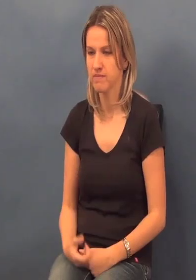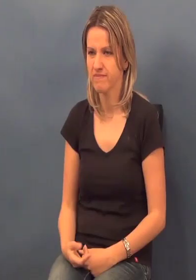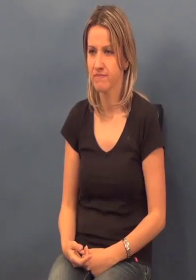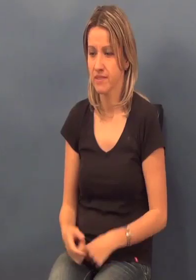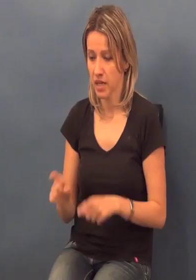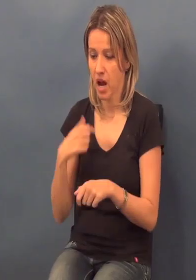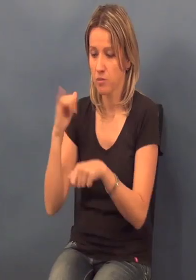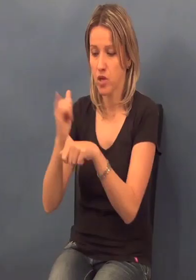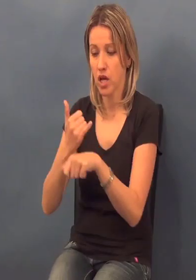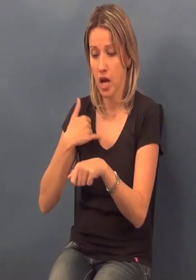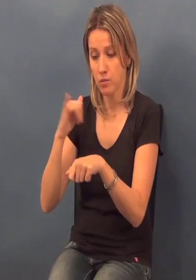Też piątek.